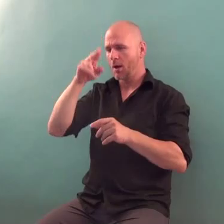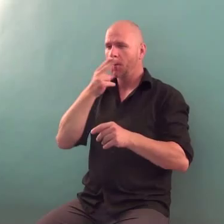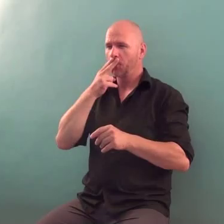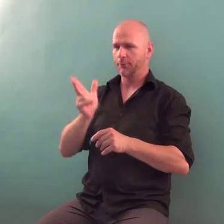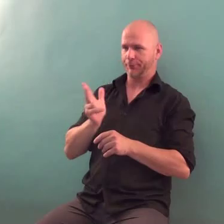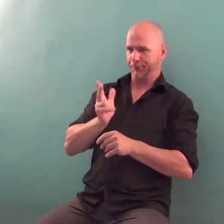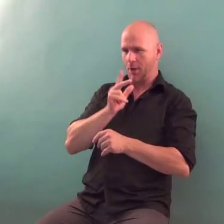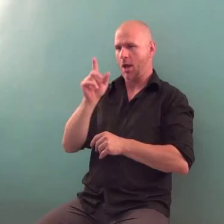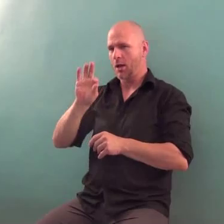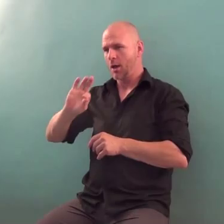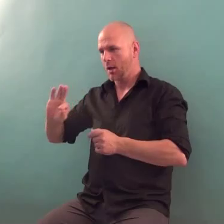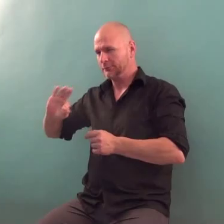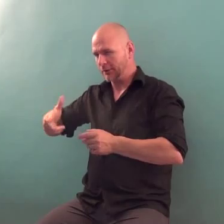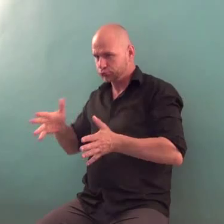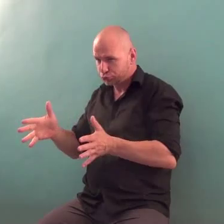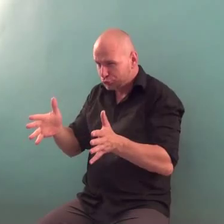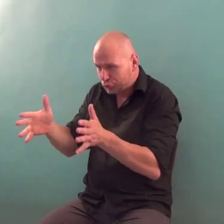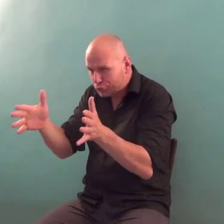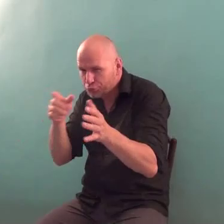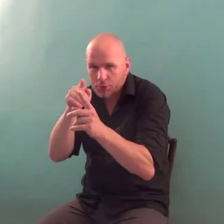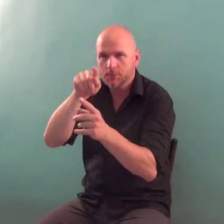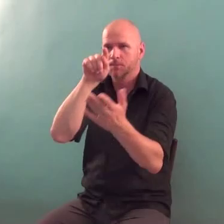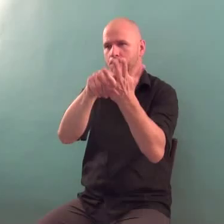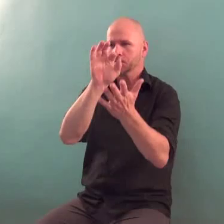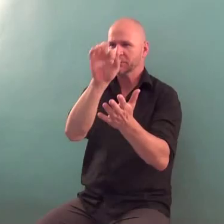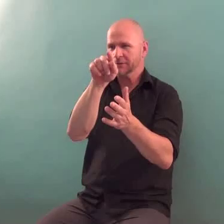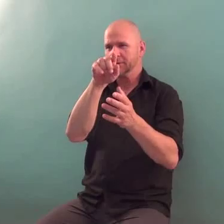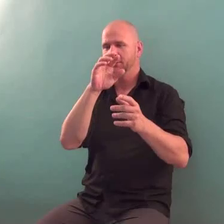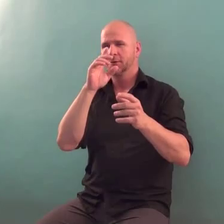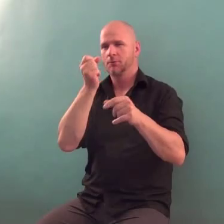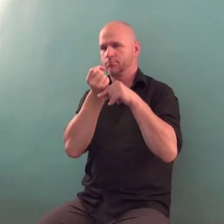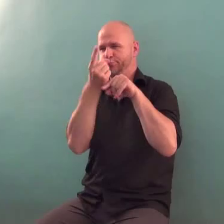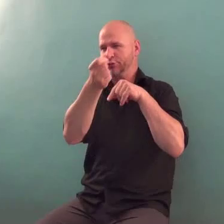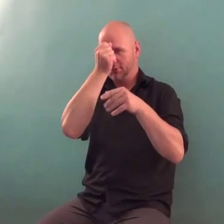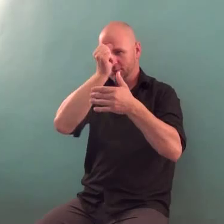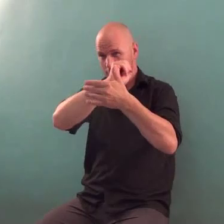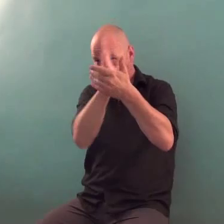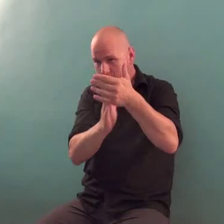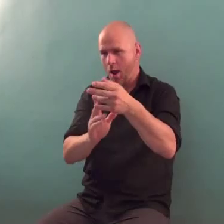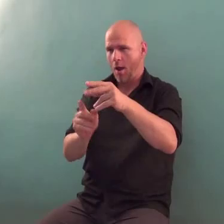Charlie Chaplin czeka, a jego syn biegnie, trafia na odpowiednie miejsce i rzuca kamieniem, rozbijając szybę...